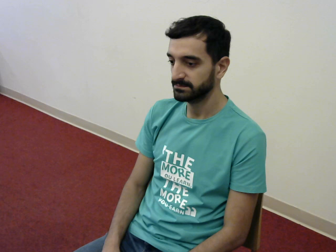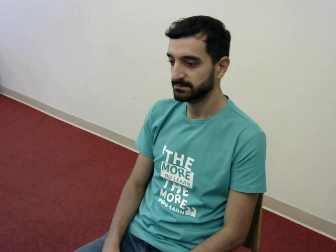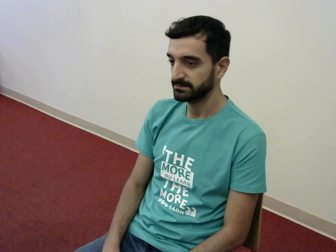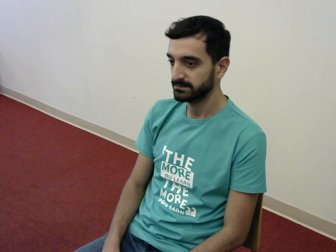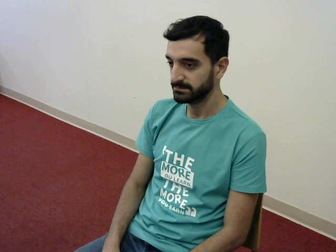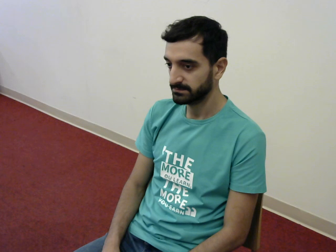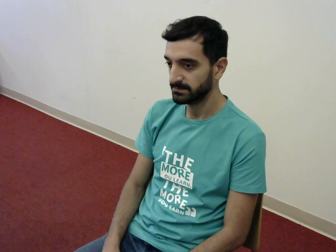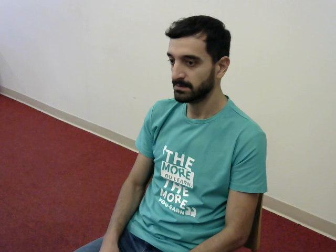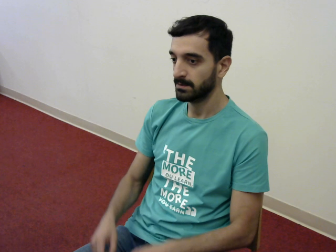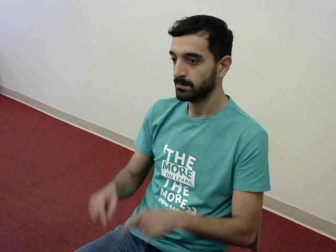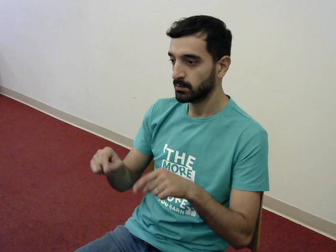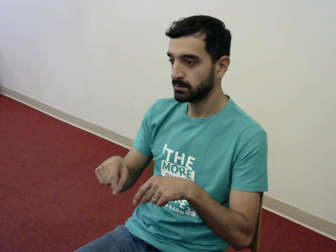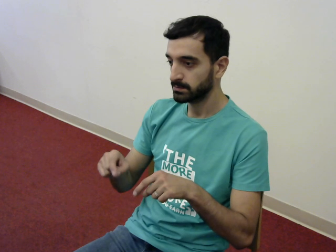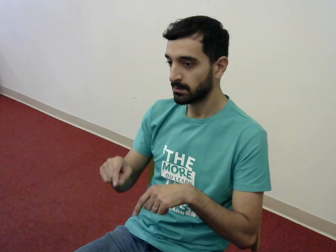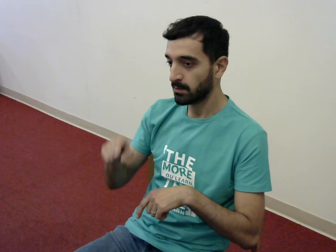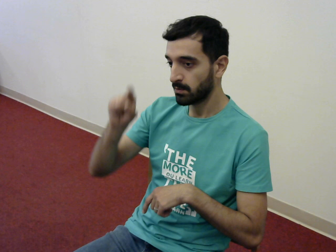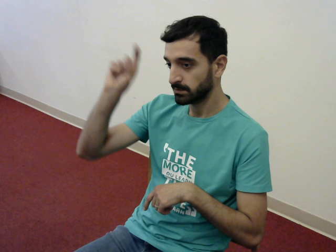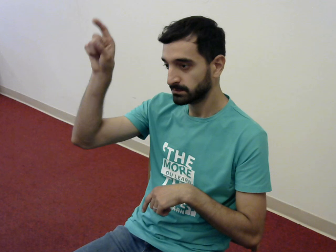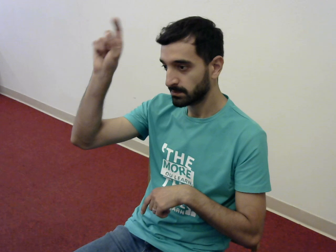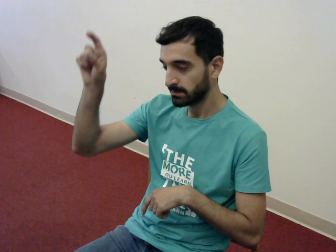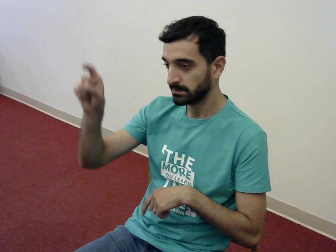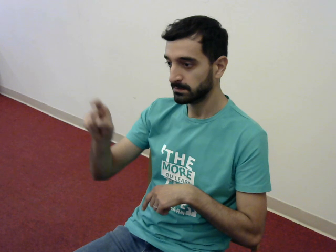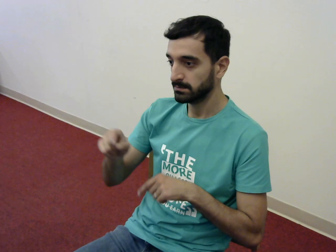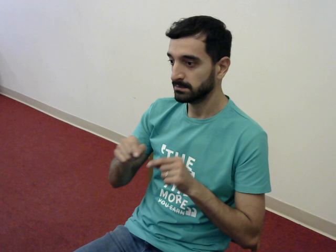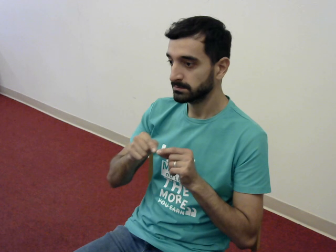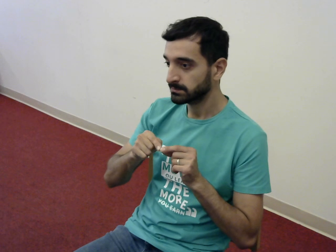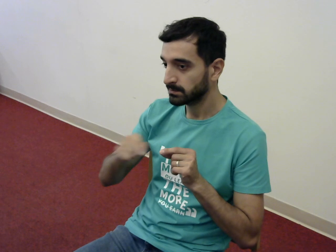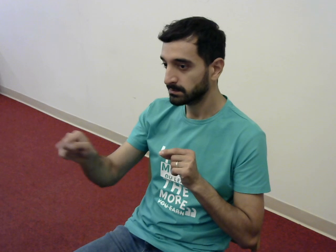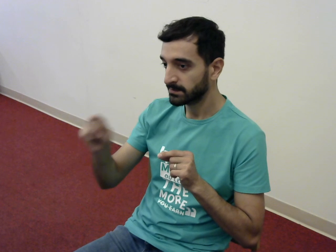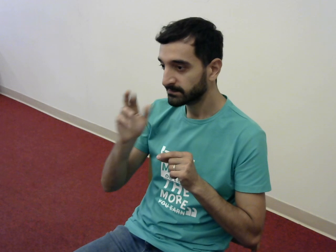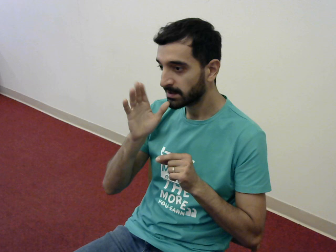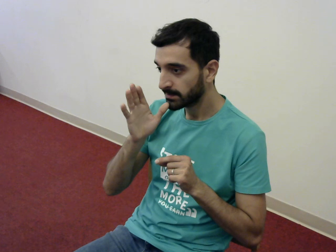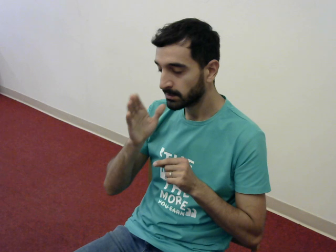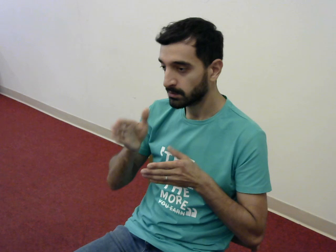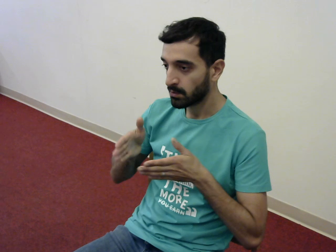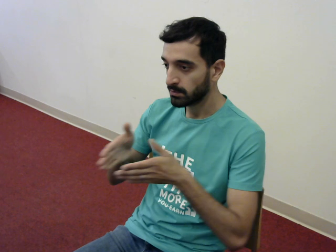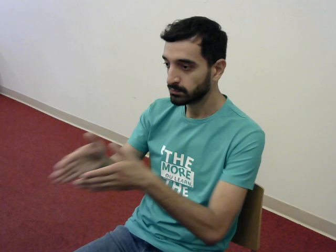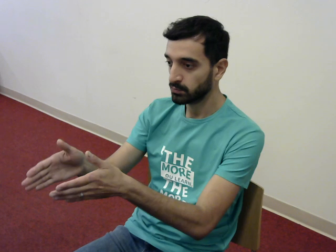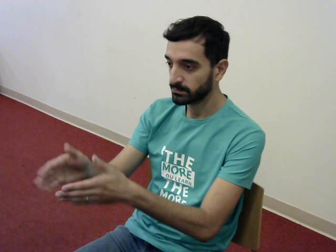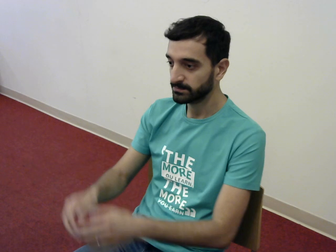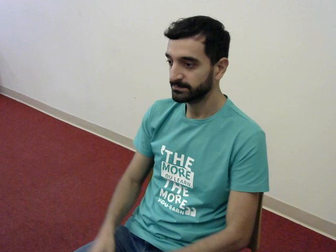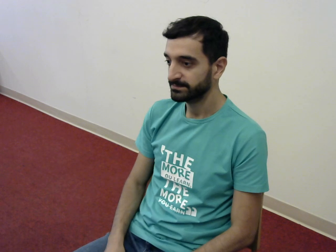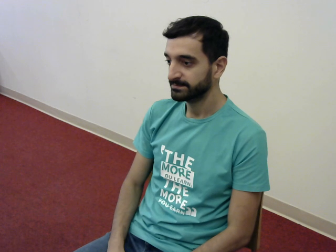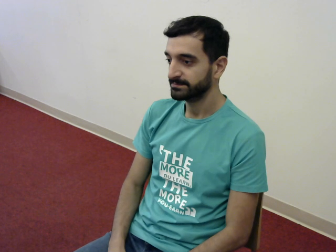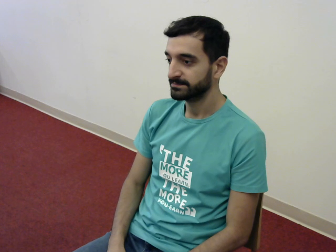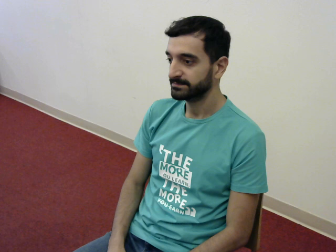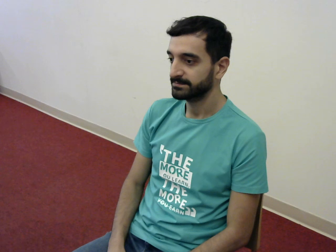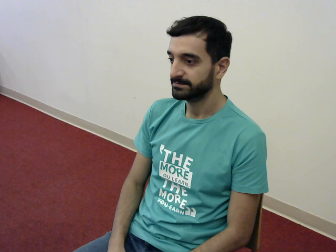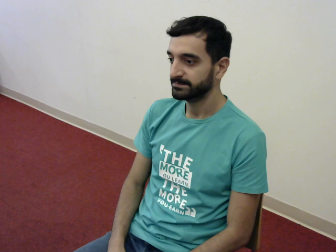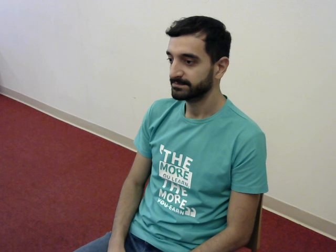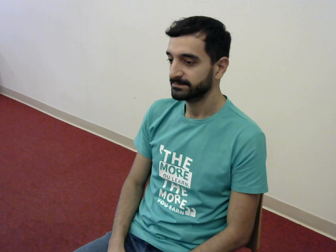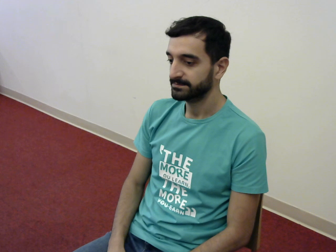Burdan oraya nə qədər vaxt yoldur?